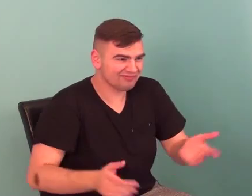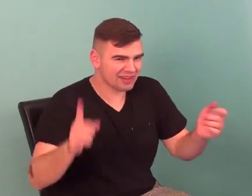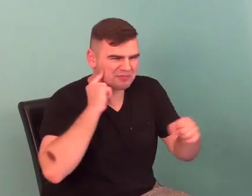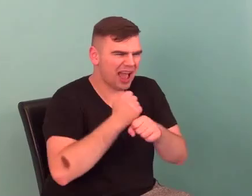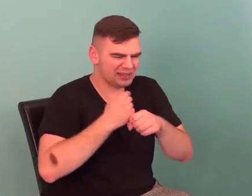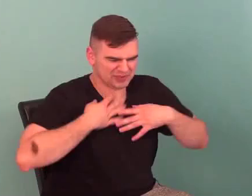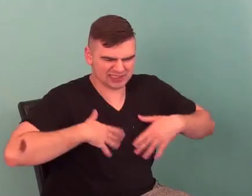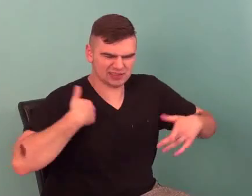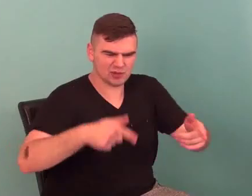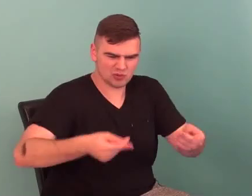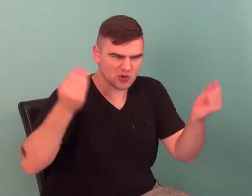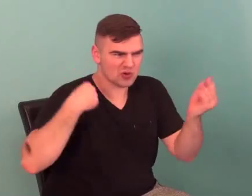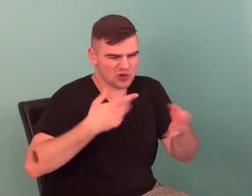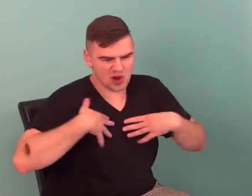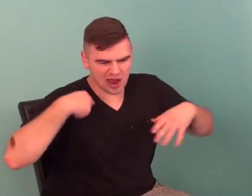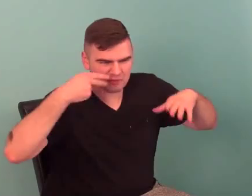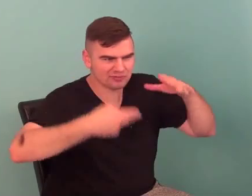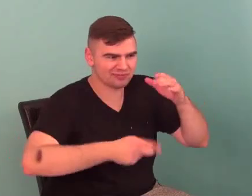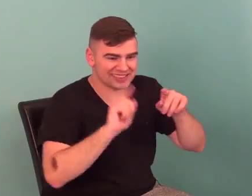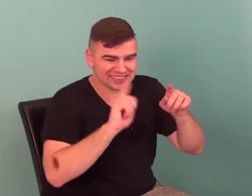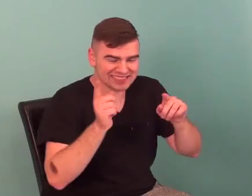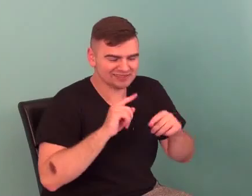Chłopak może w pracy będzie chciał korzystać z kąpieli za darmo, a tak nie wolno.